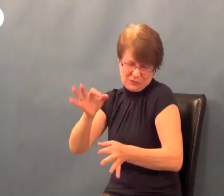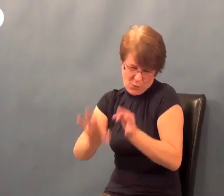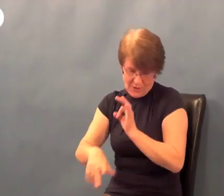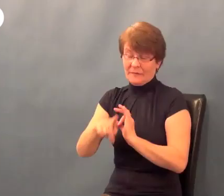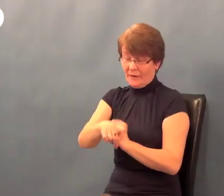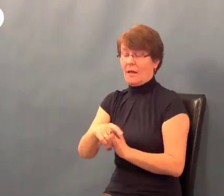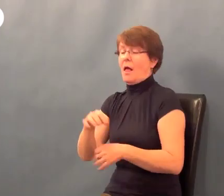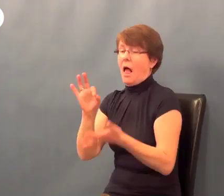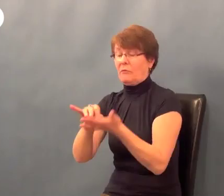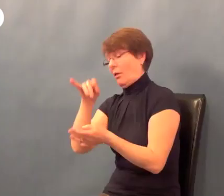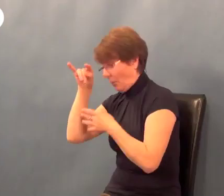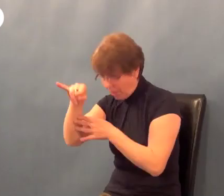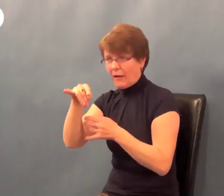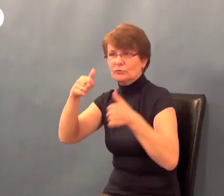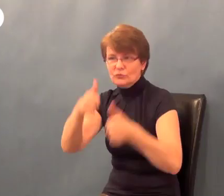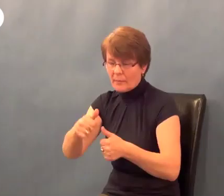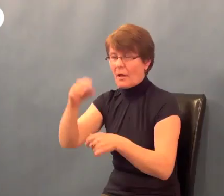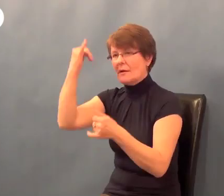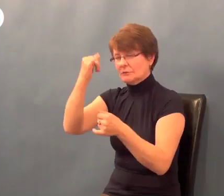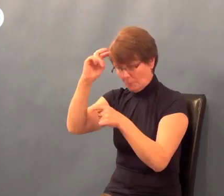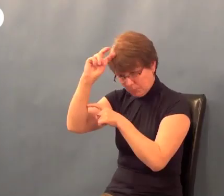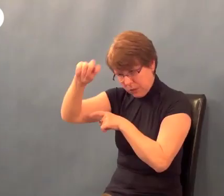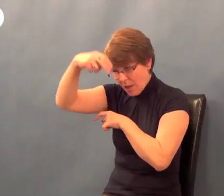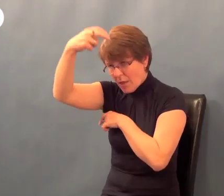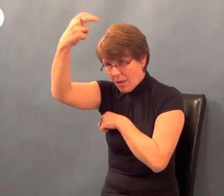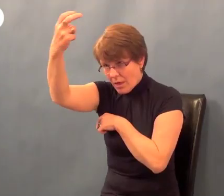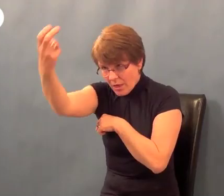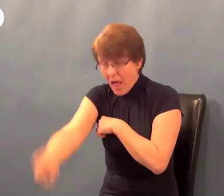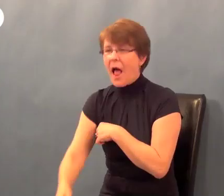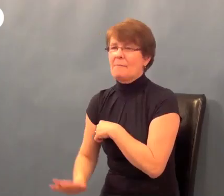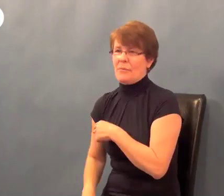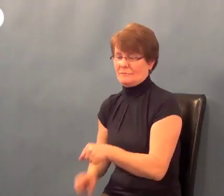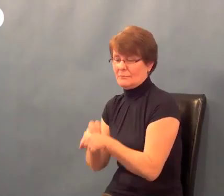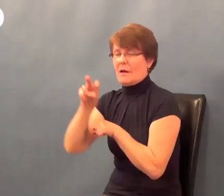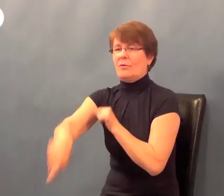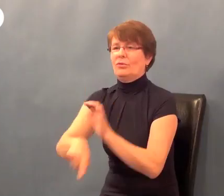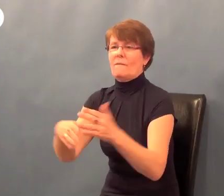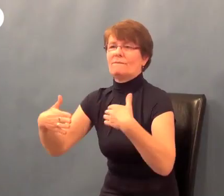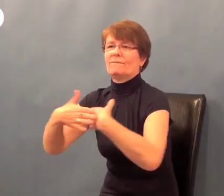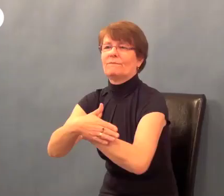I akurat jeleń zatrzymał się na zboczu, a chłopiec razem z psem spadł z jego głowy wprost do wody.